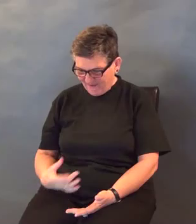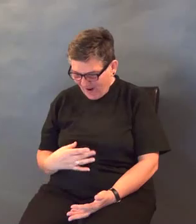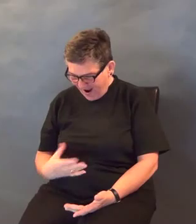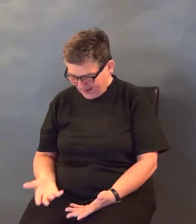Wolne.